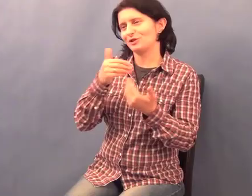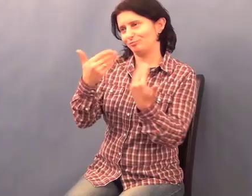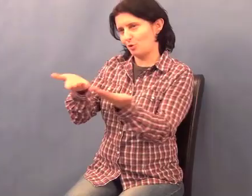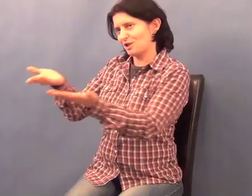Poczęstował.